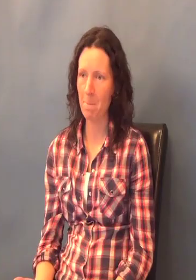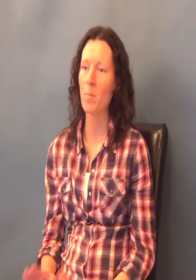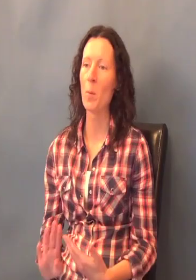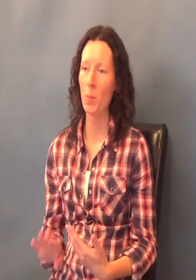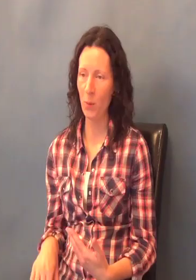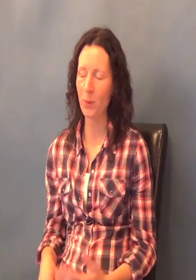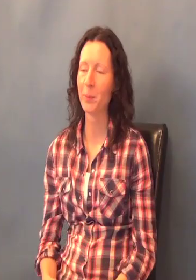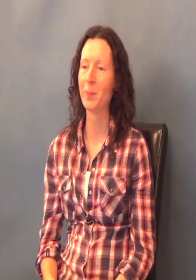Tak, po.